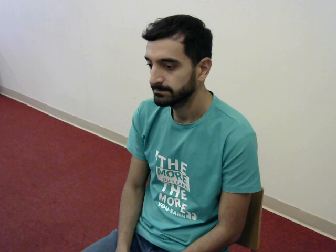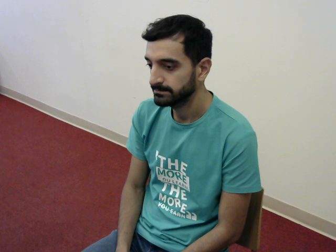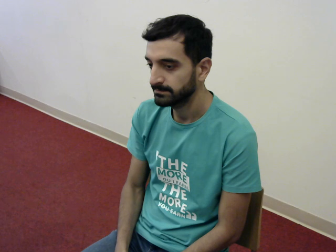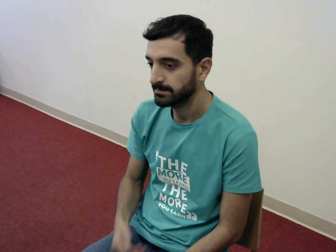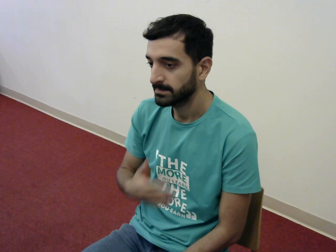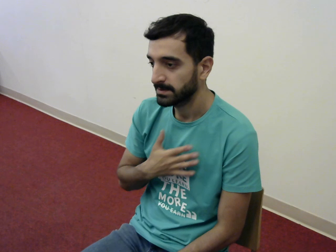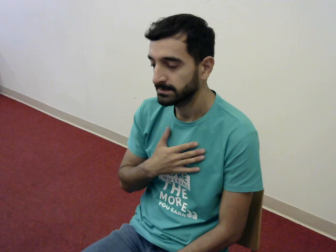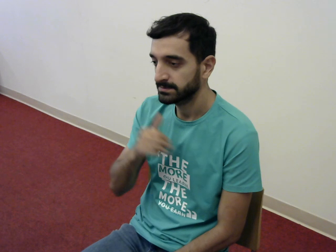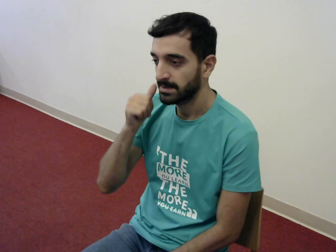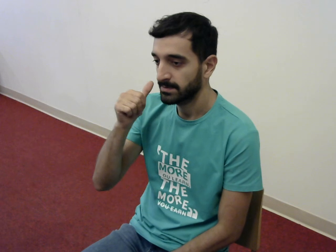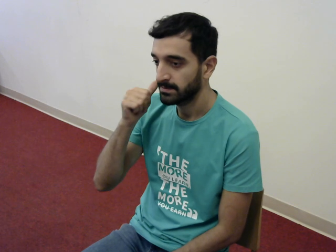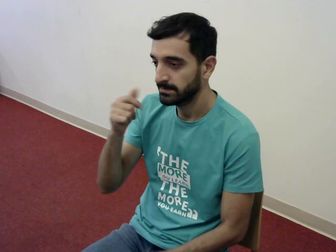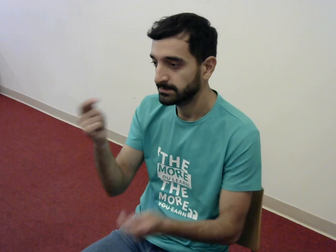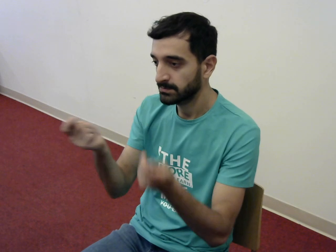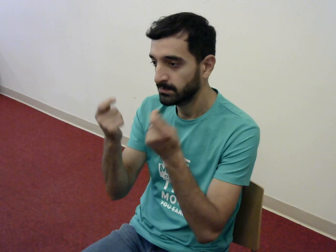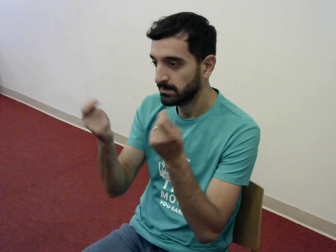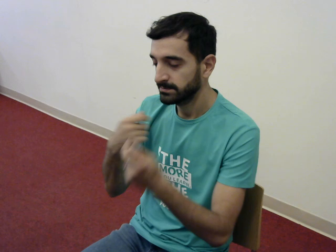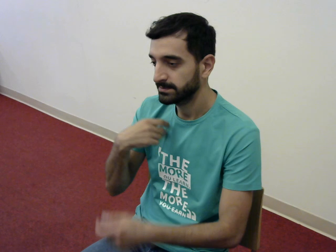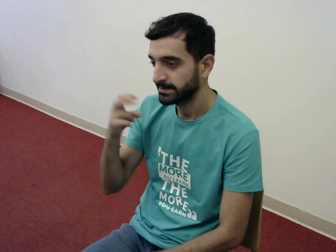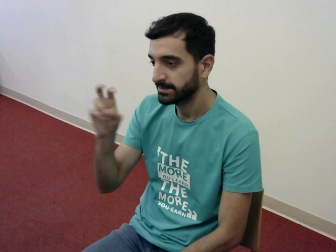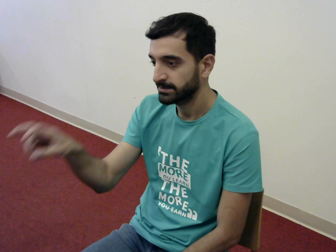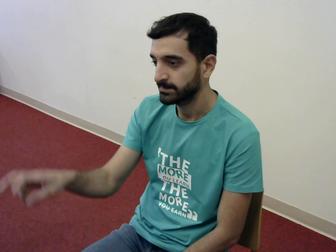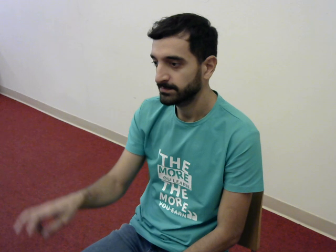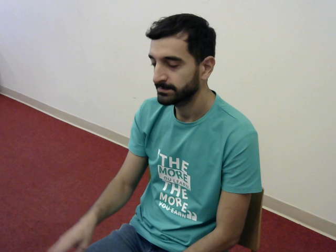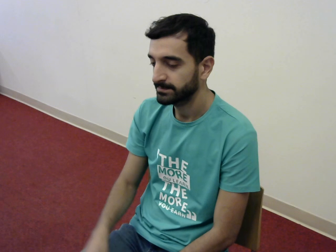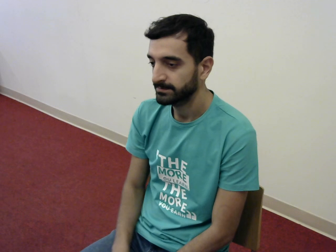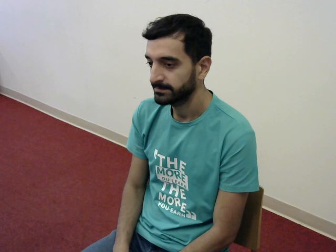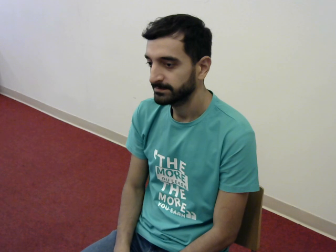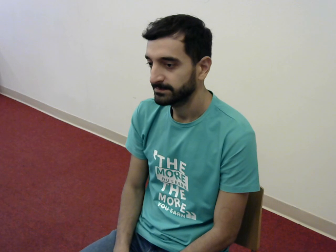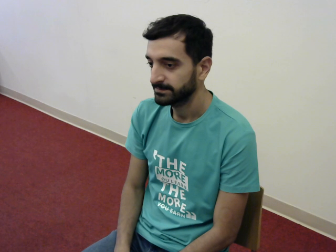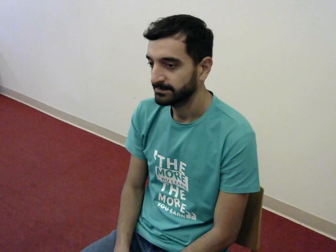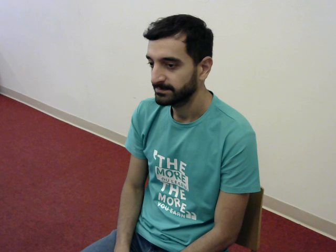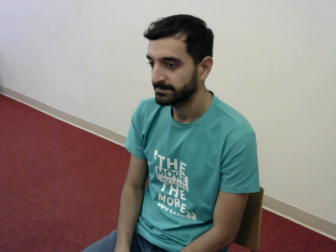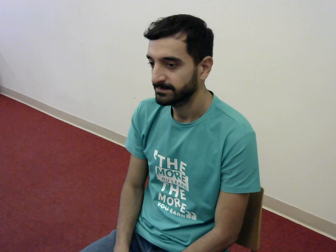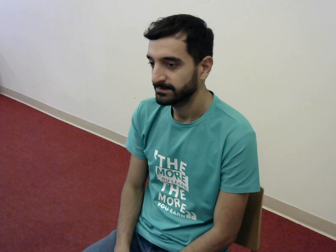Mən sabah toya gedirəm